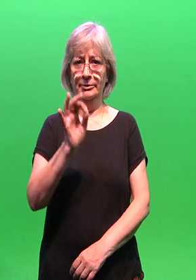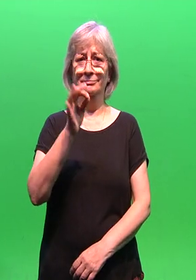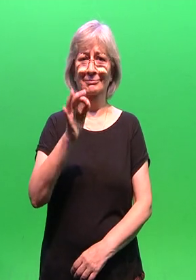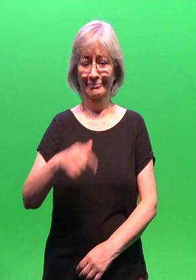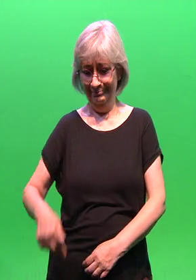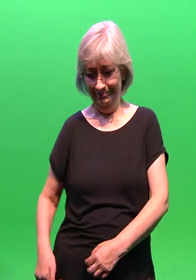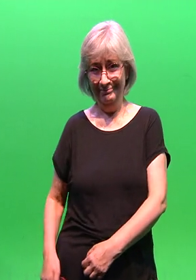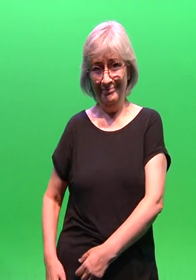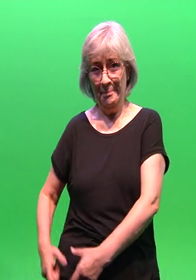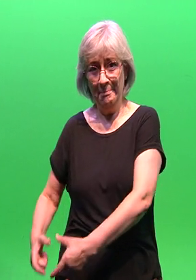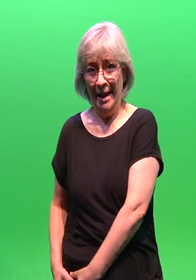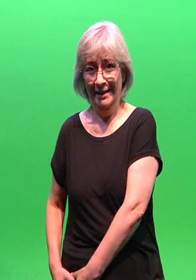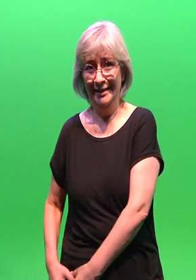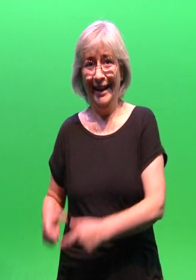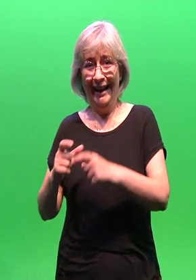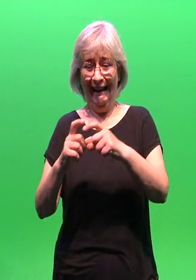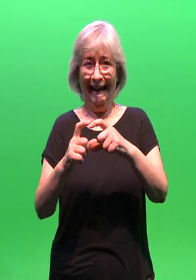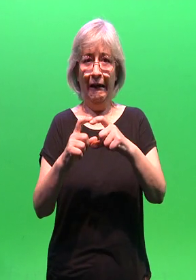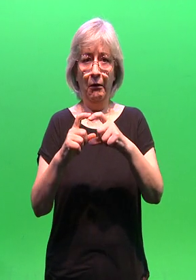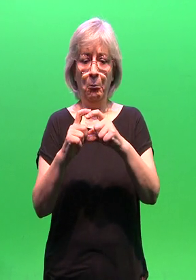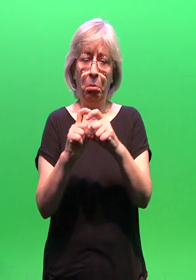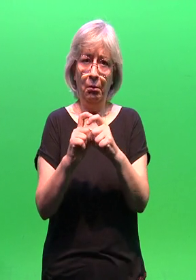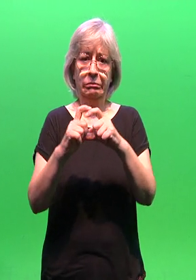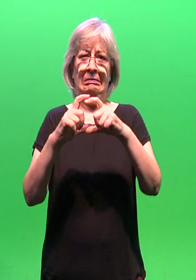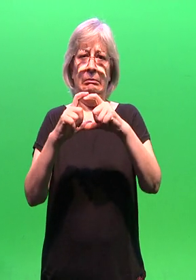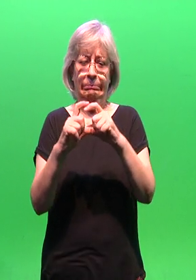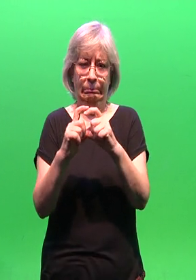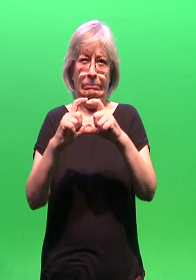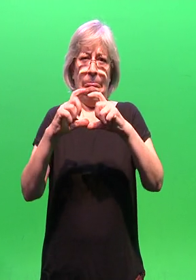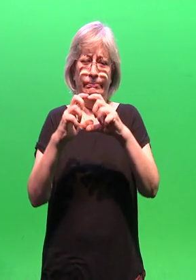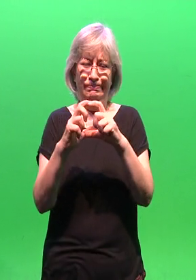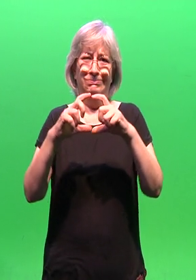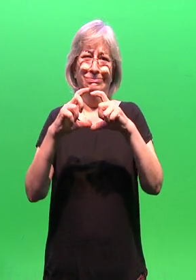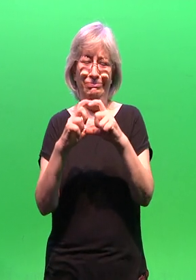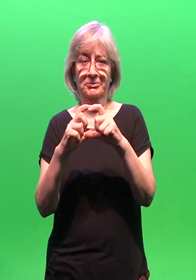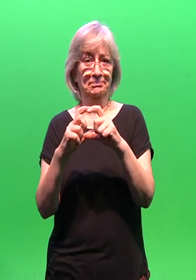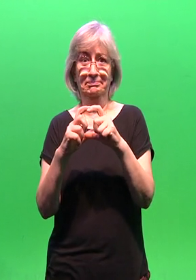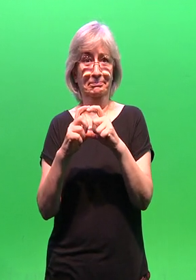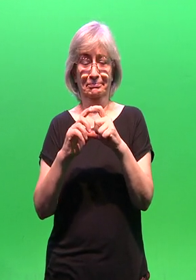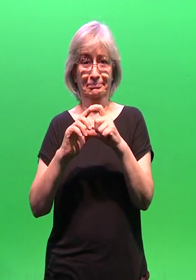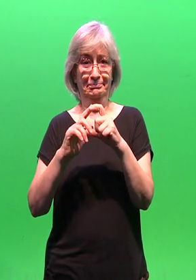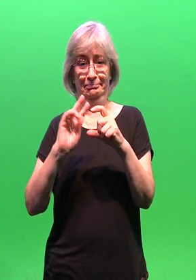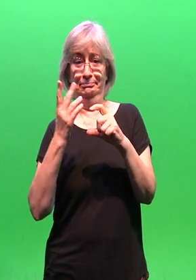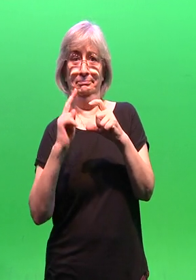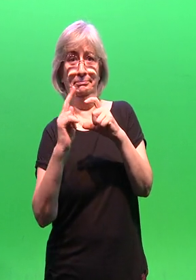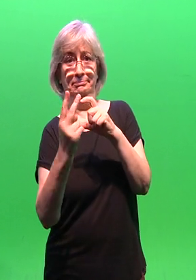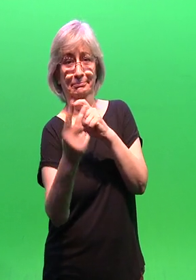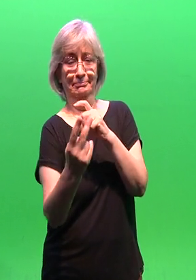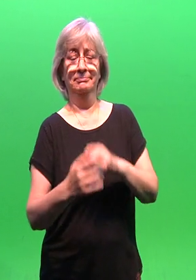Sí, tinc una taca a la cama que es fa gran i es fa petita, va canviant de mida, és molt variable.